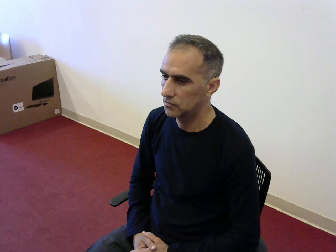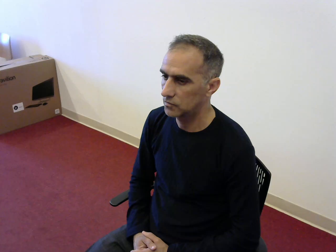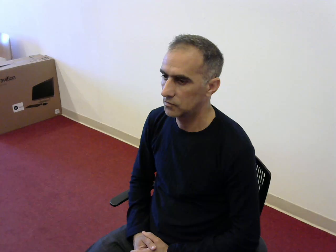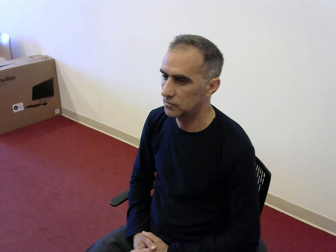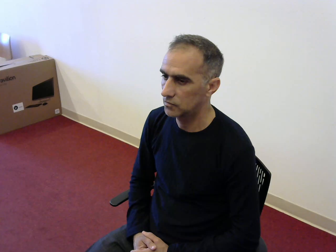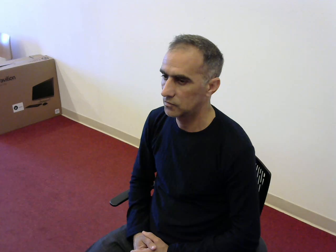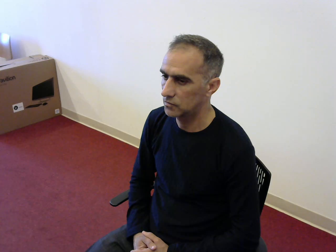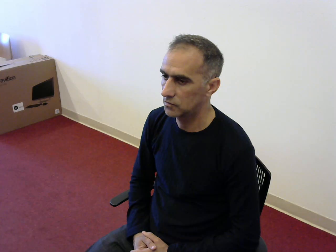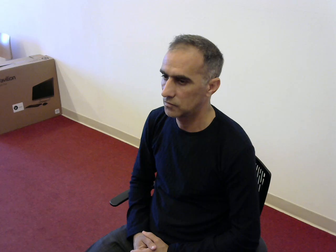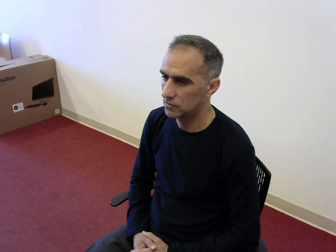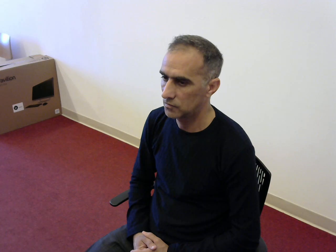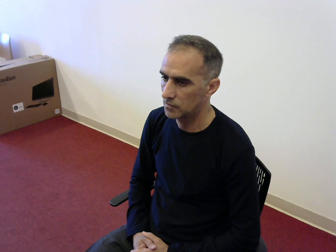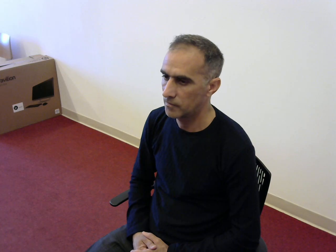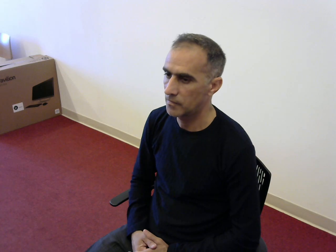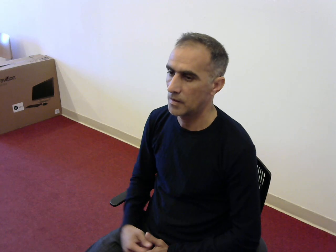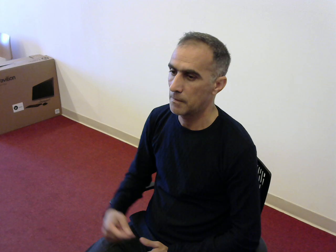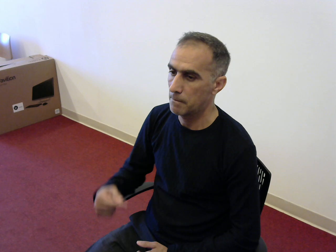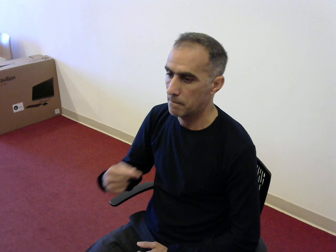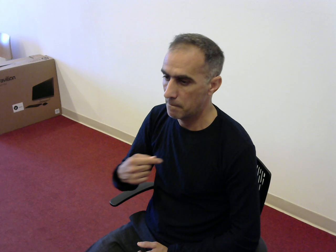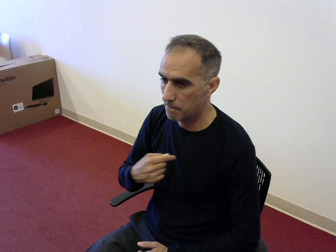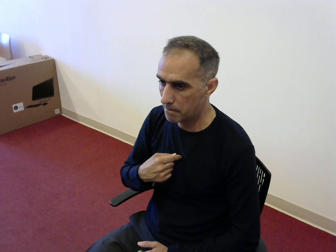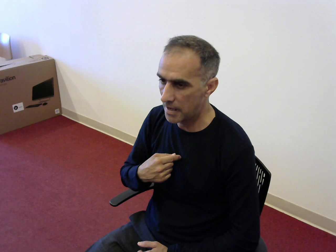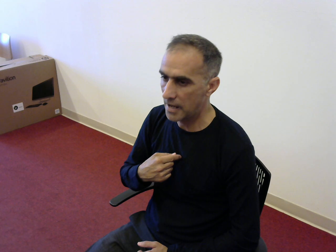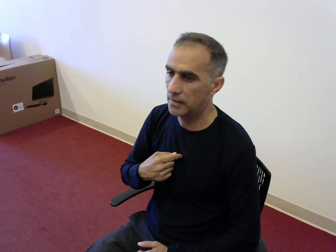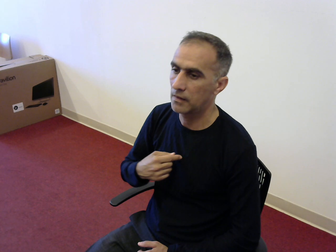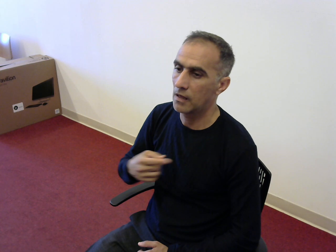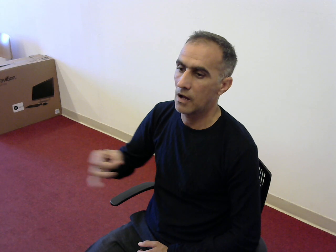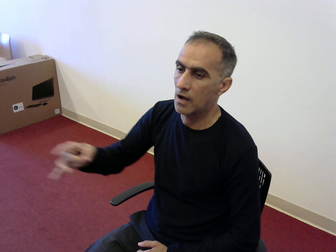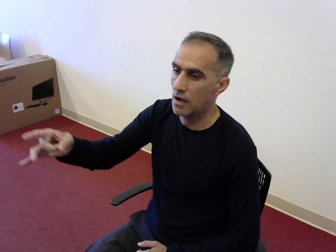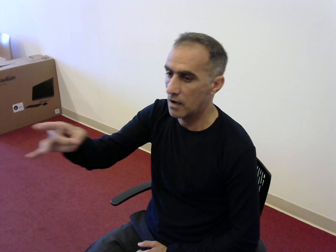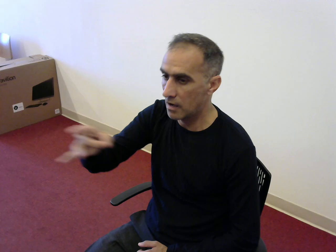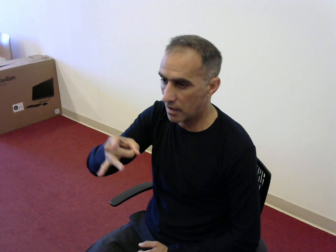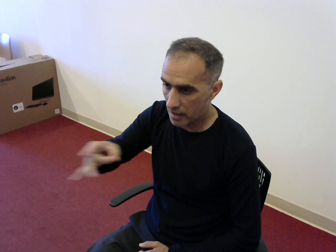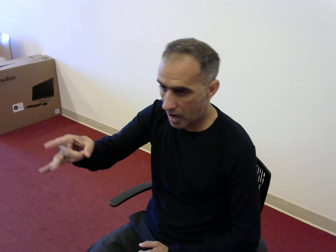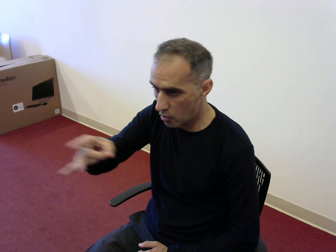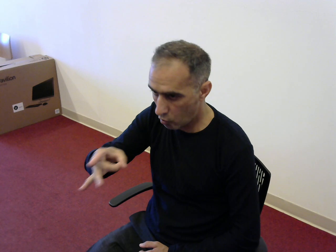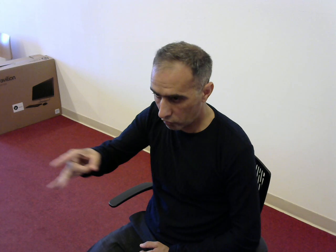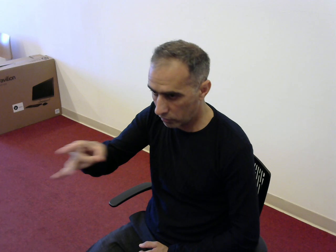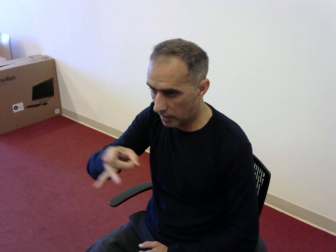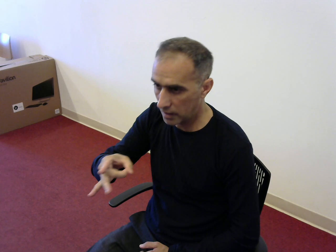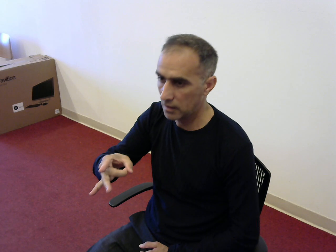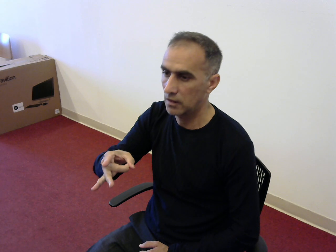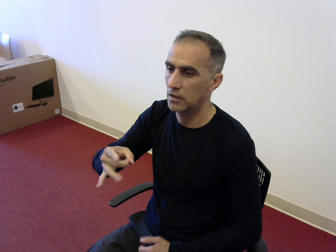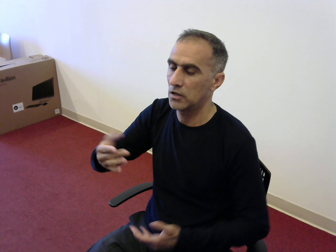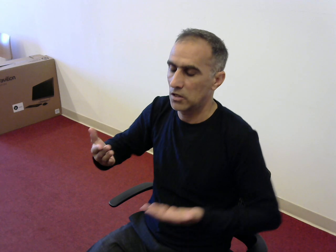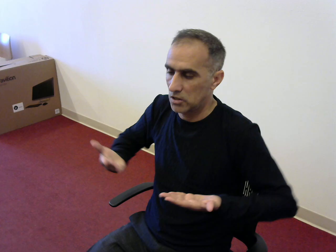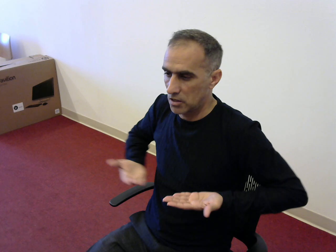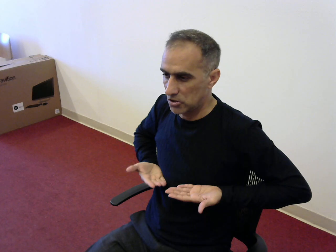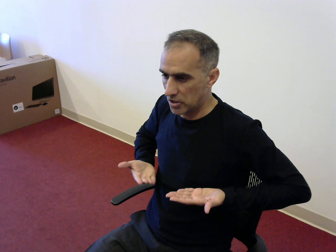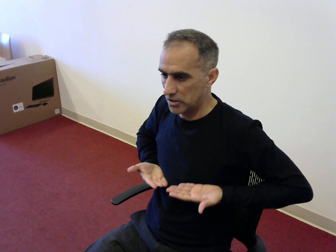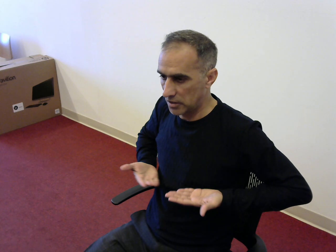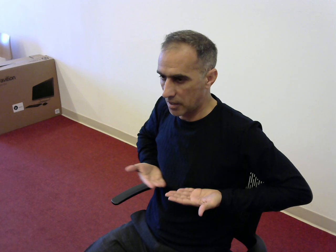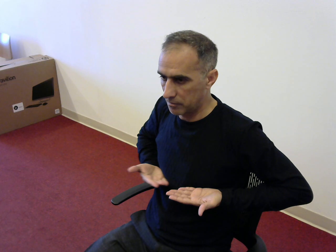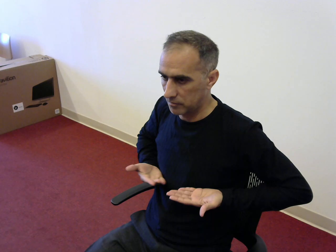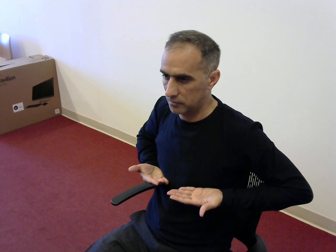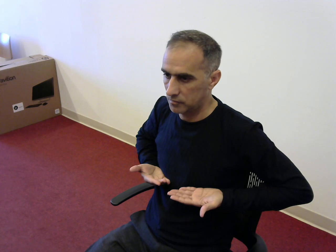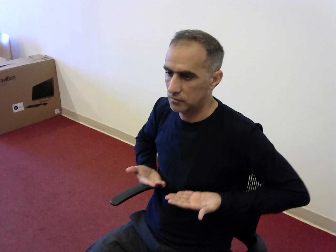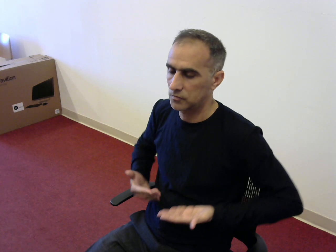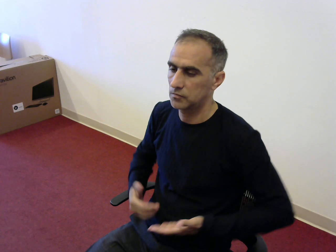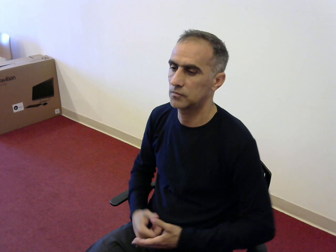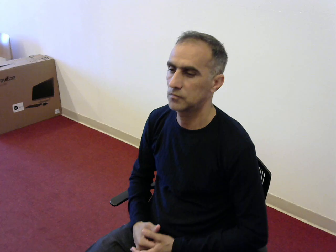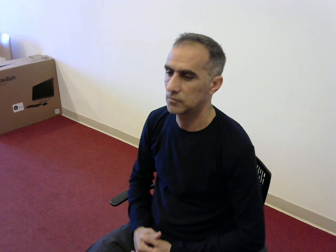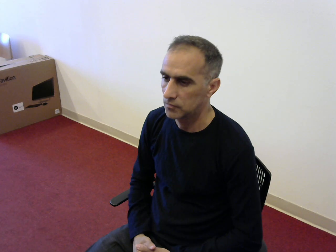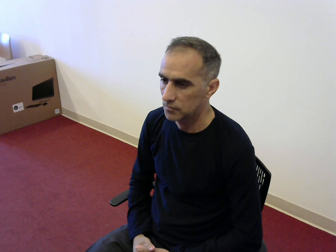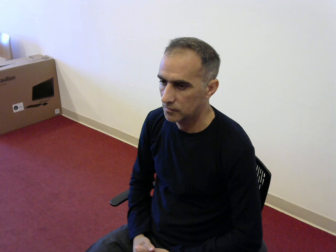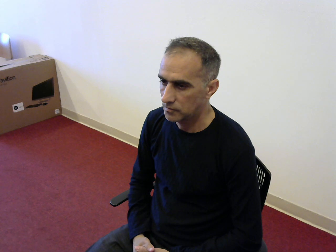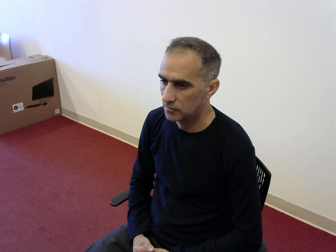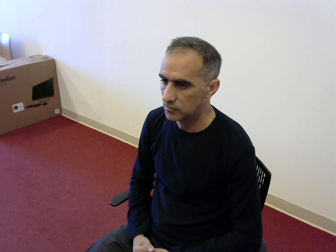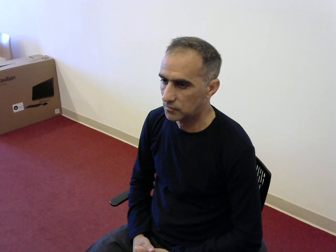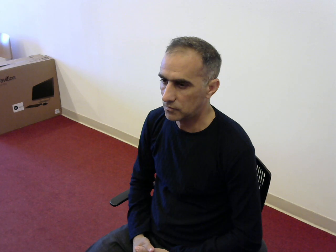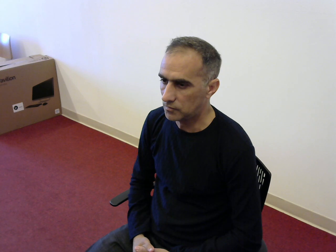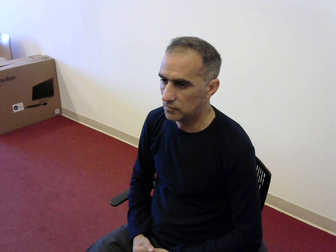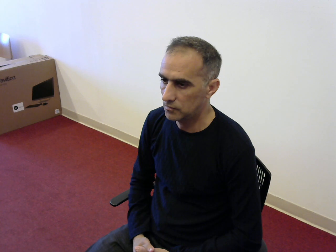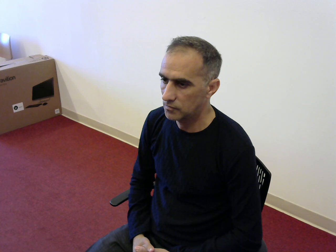Mən rayonda yaşayıram